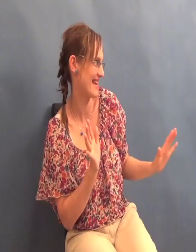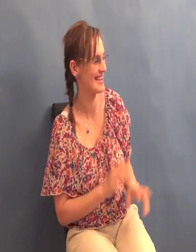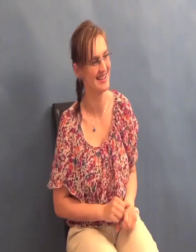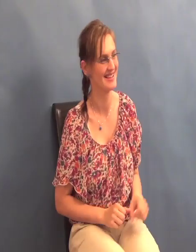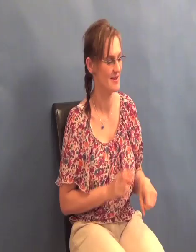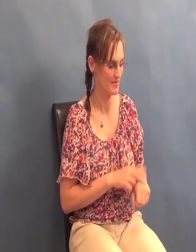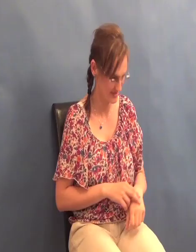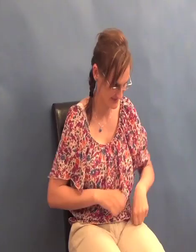A policjant mówi: Tak?